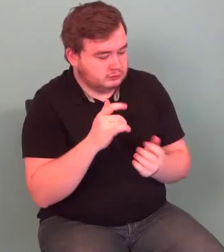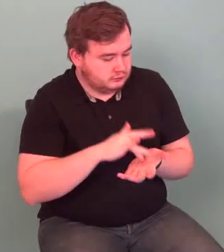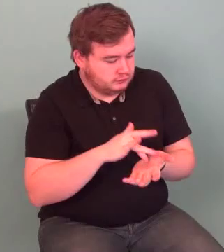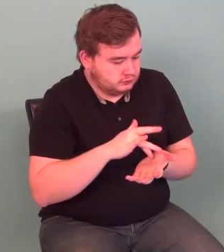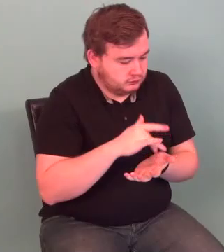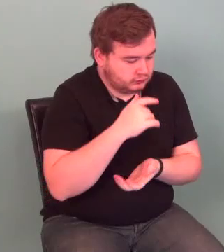W środku...